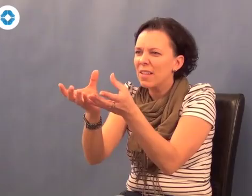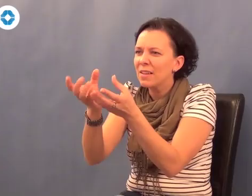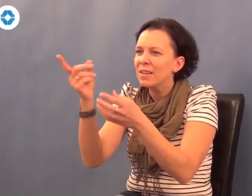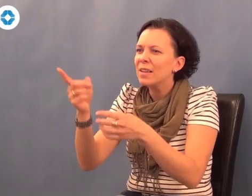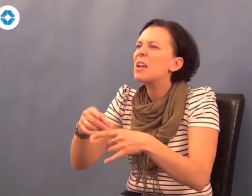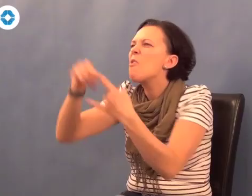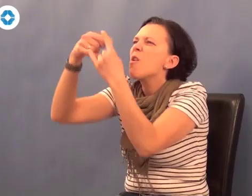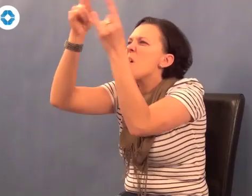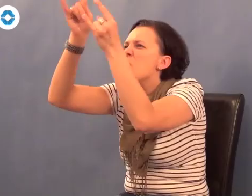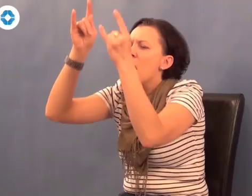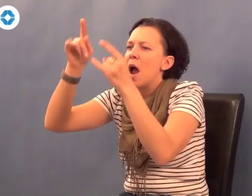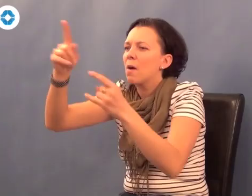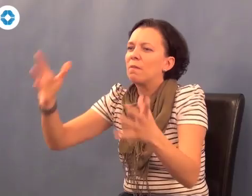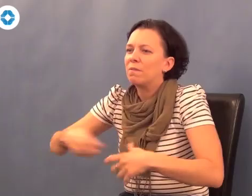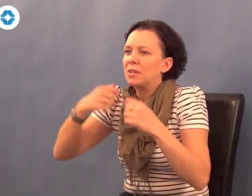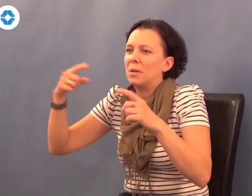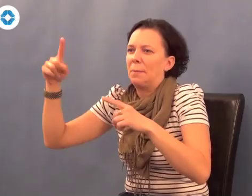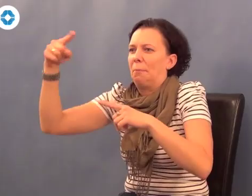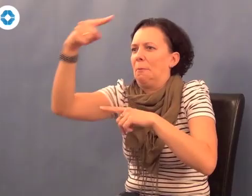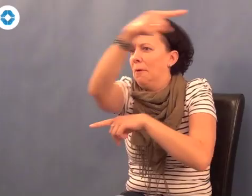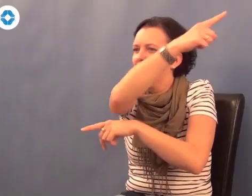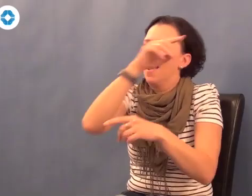Szczeka na ul, ale się wystraszył, by wyleciała pszczoła.